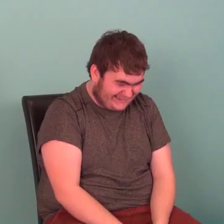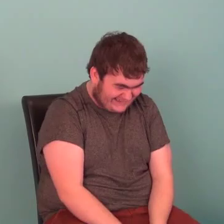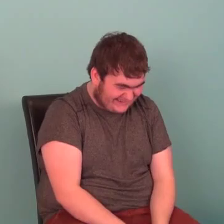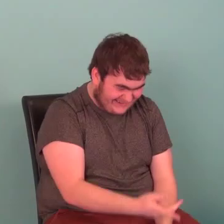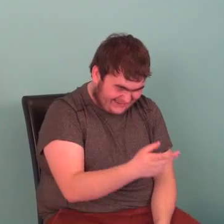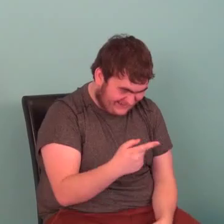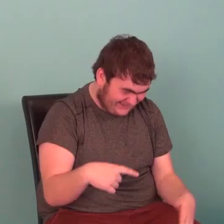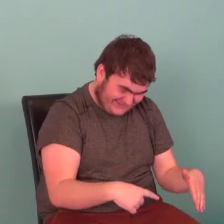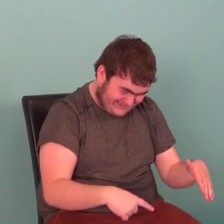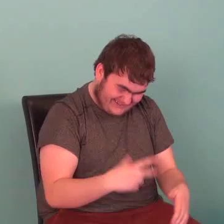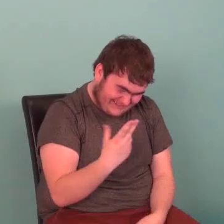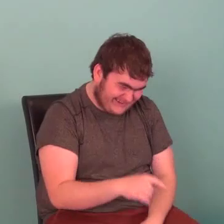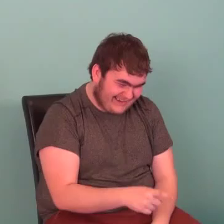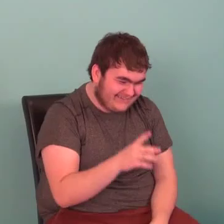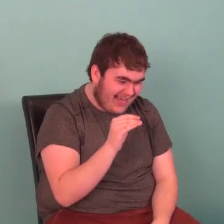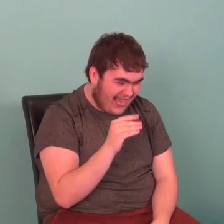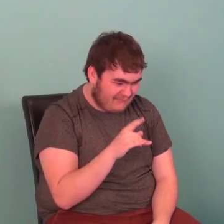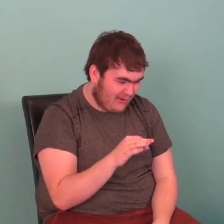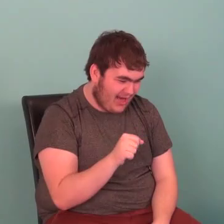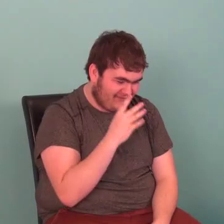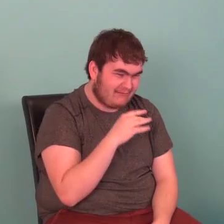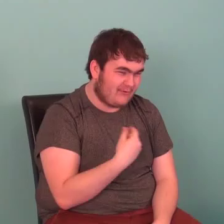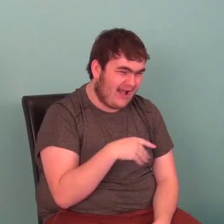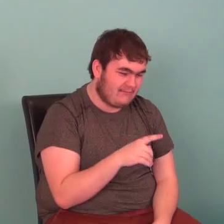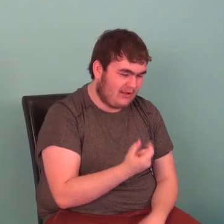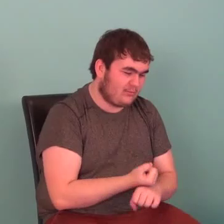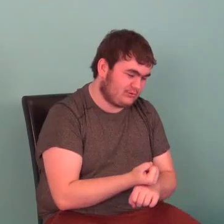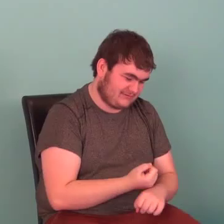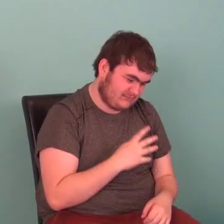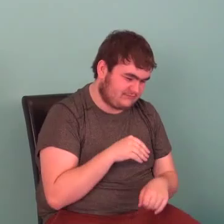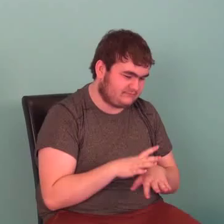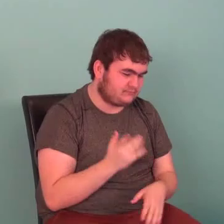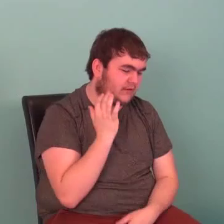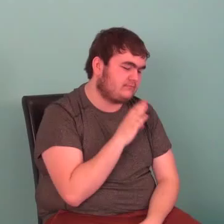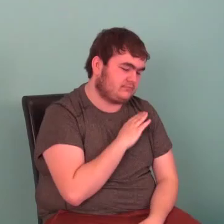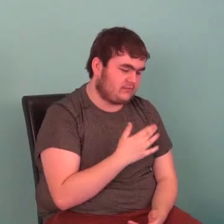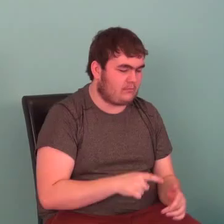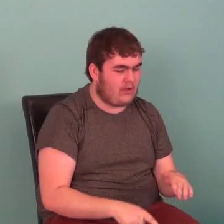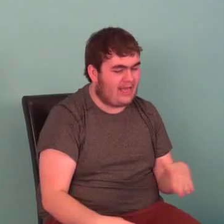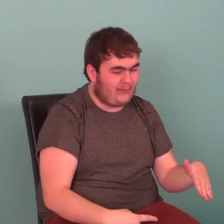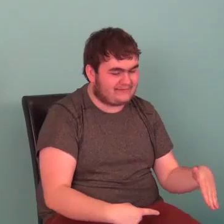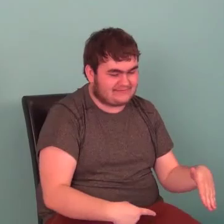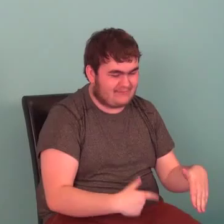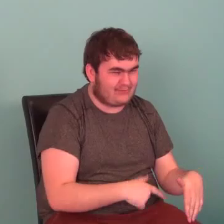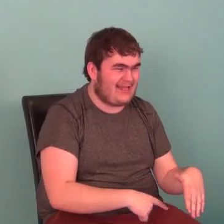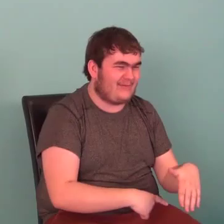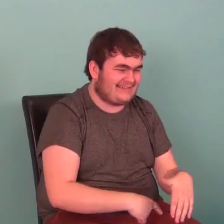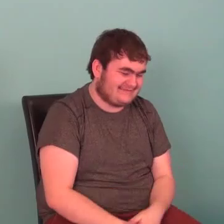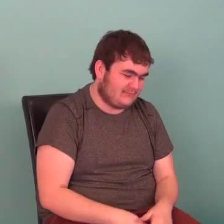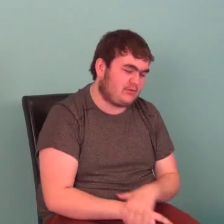Uciekać nie, tu chodzi o zatrucie ebolą, grozi śmiercią, więc trzeba się ewakuować.